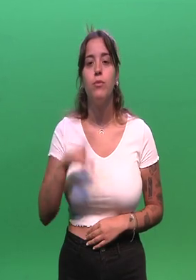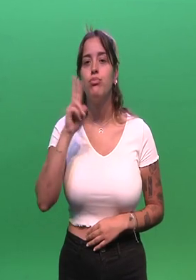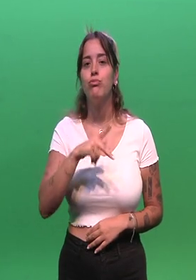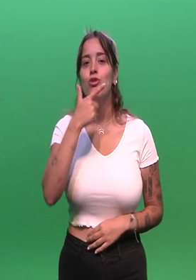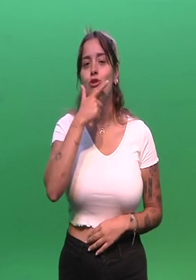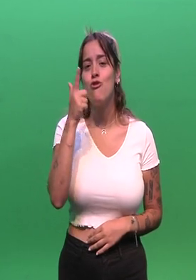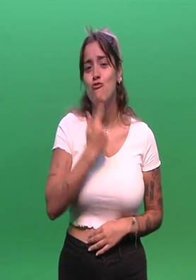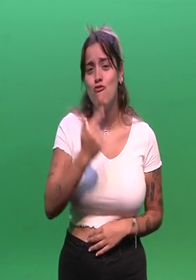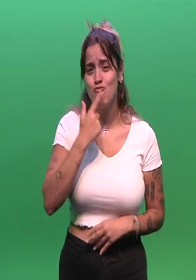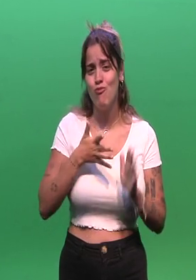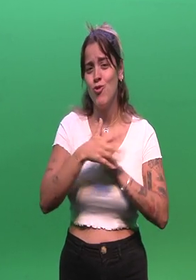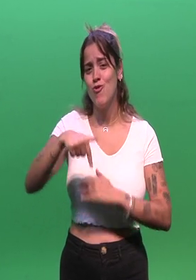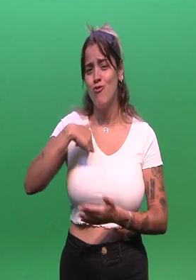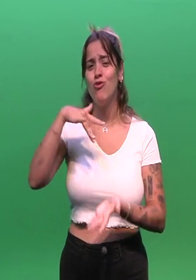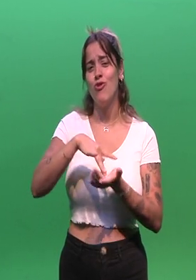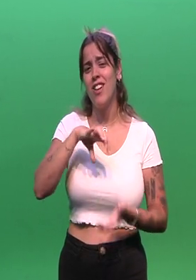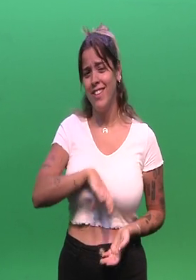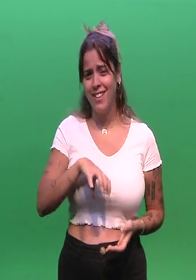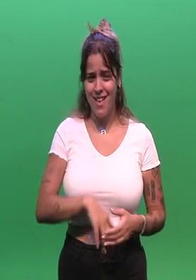És de color vermell perquè tinc la regla.